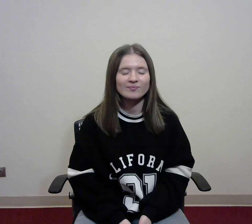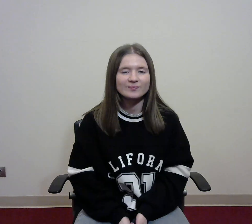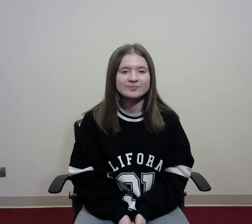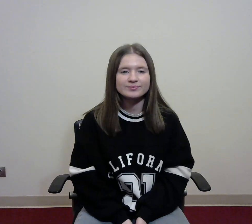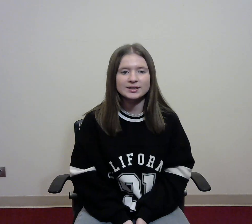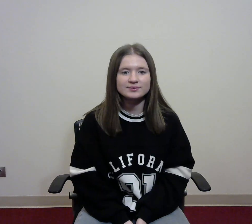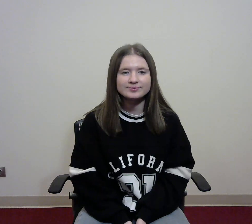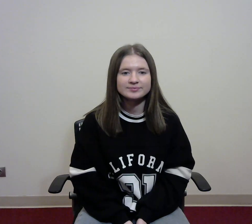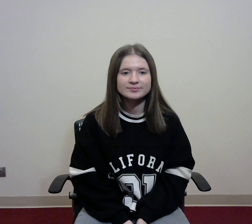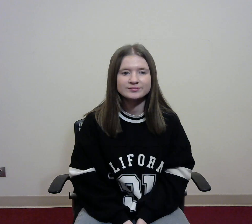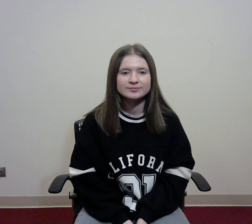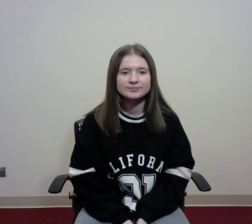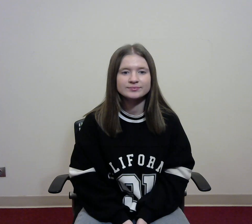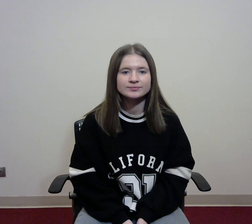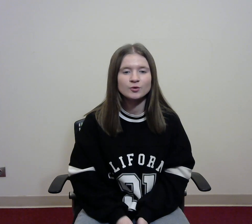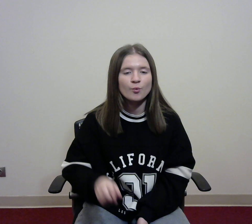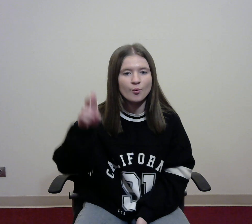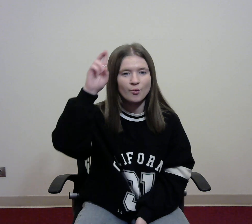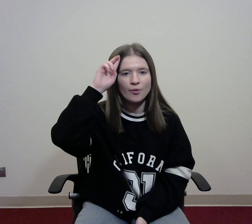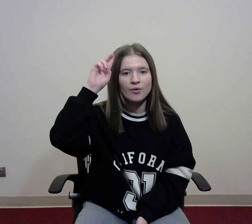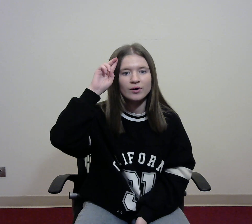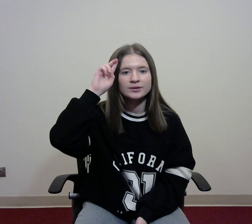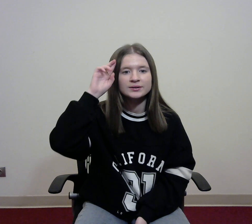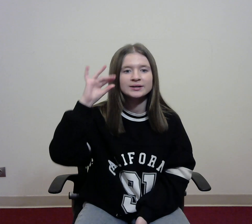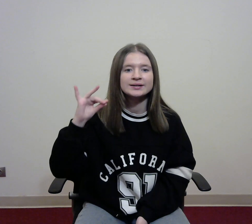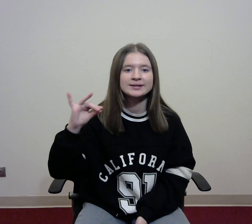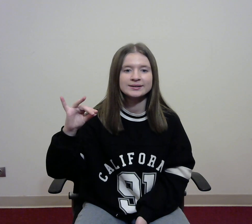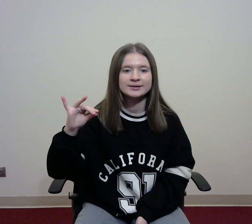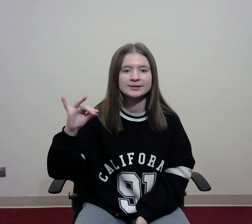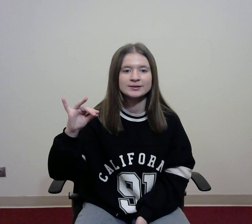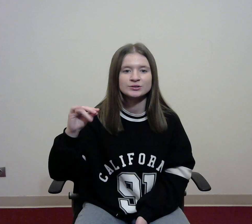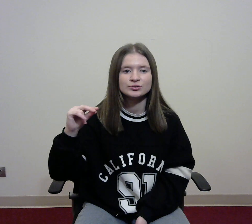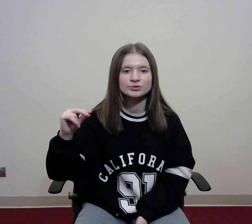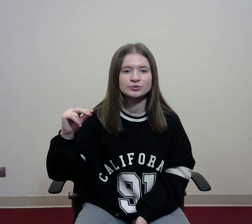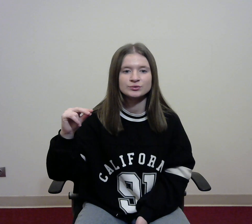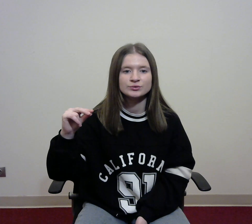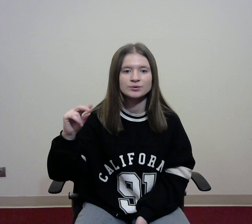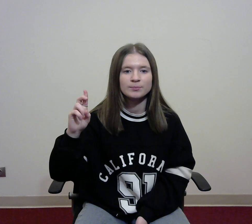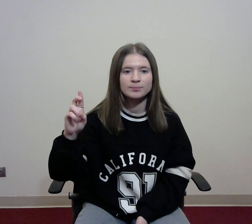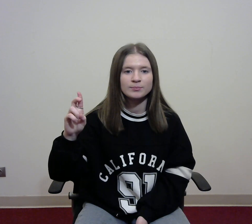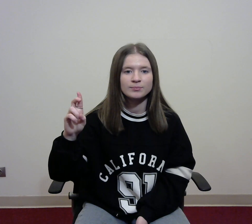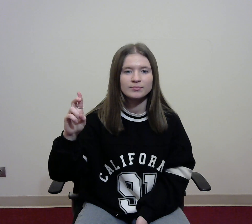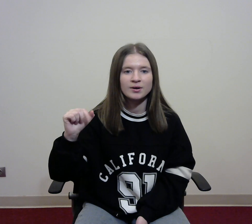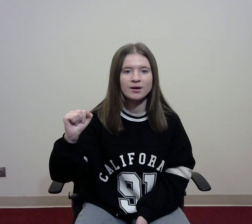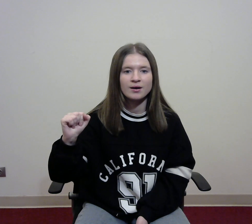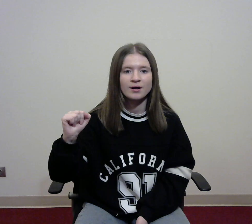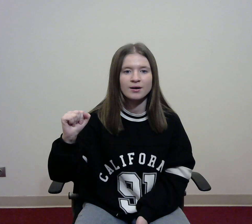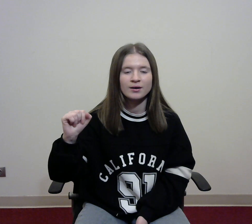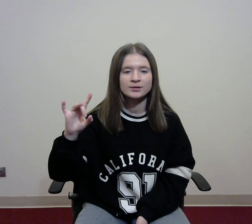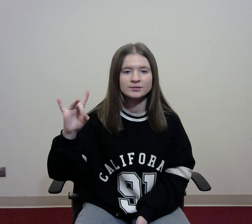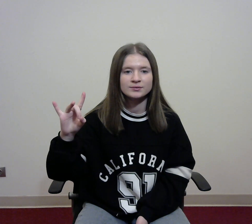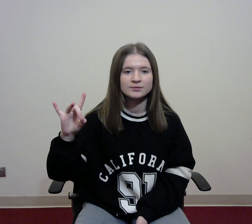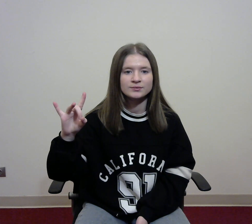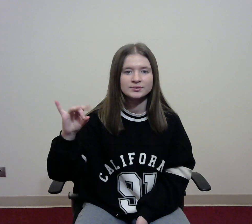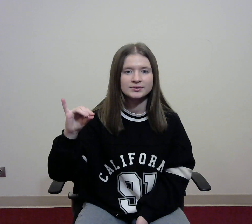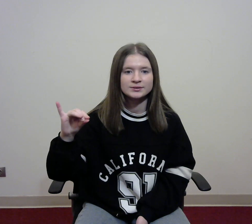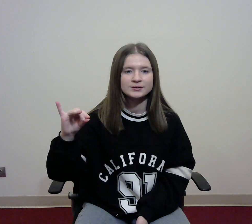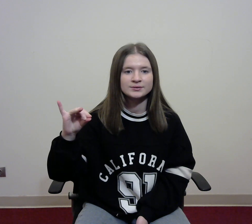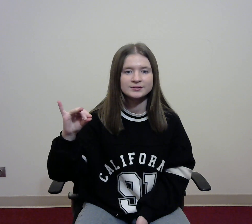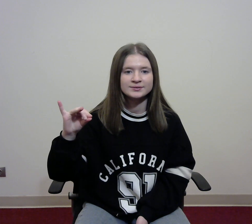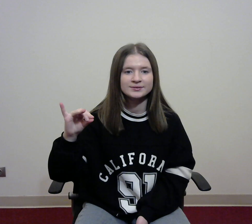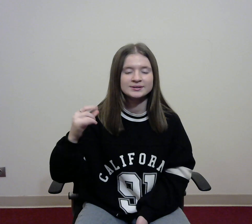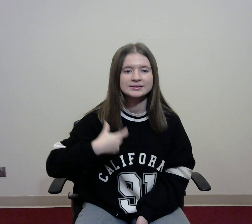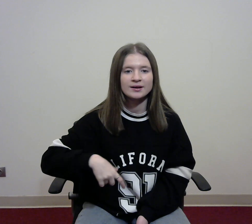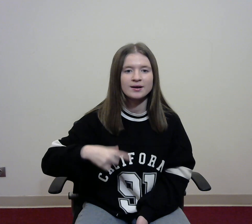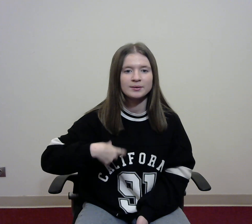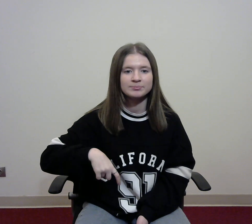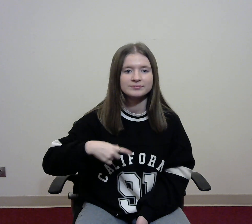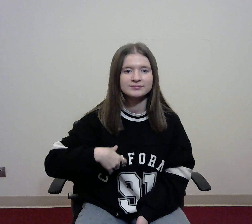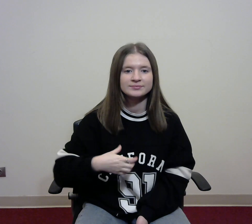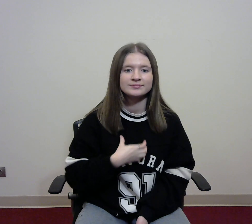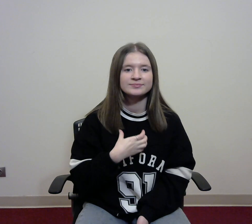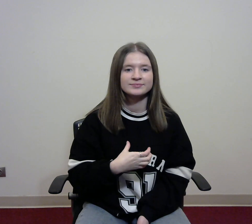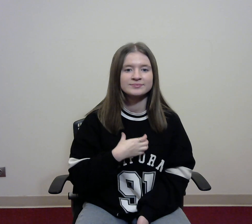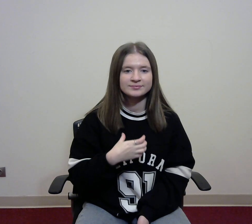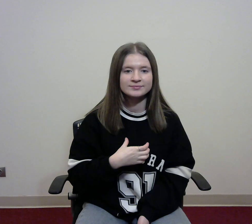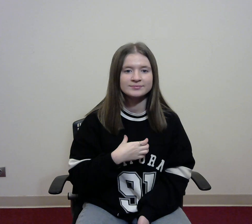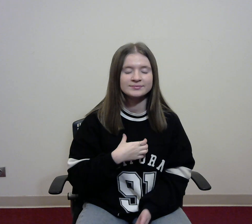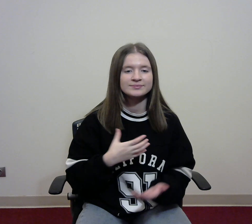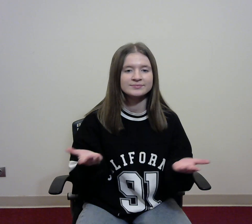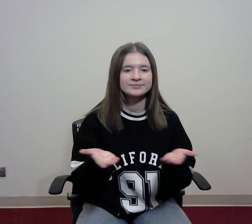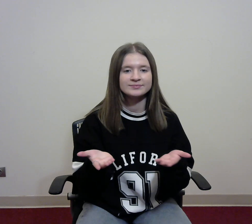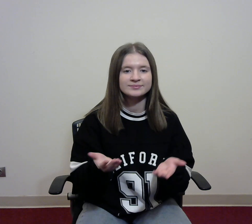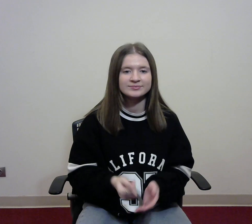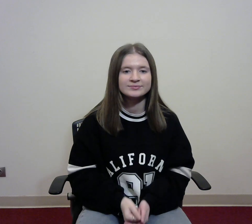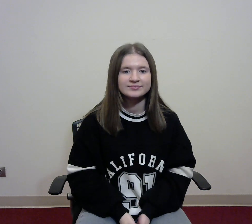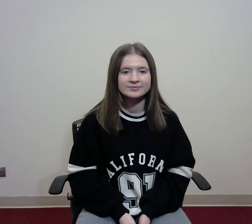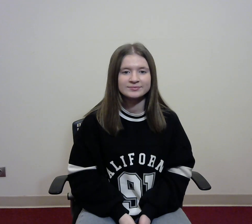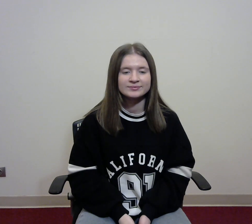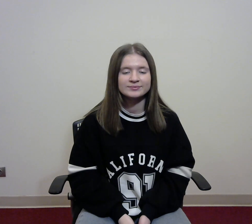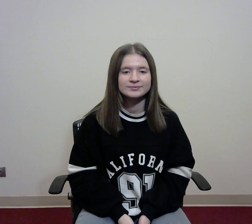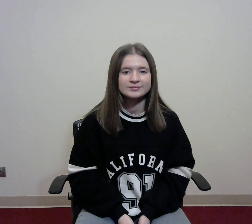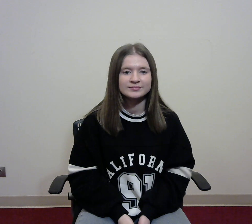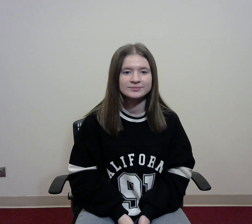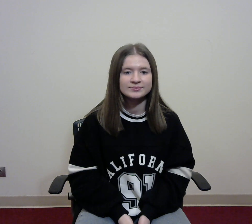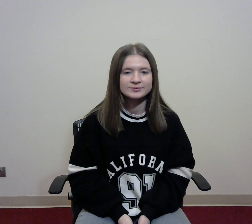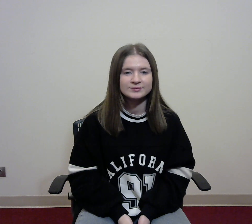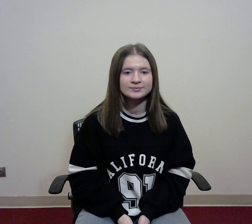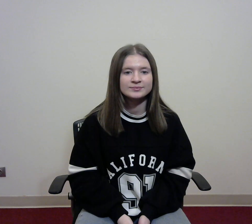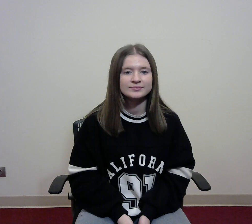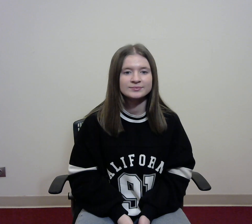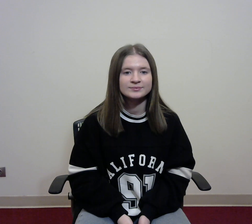Dövlət icbari şəxsi sığorta nədir?